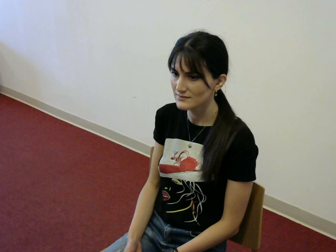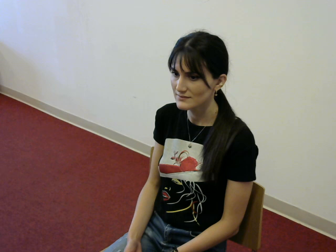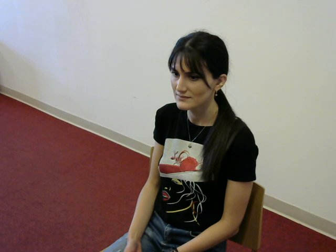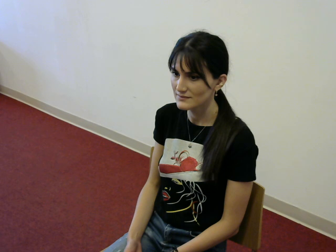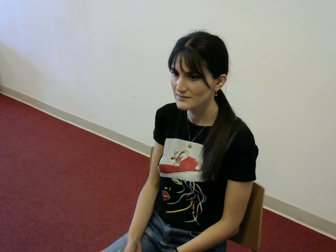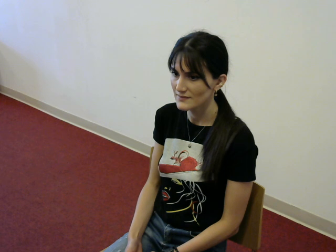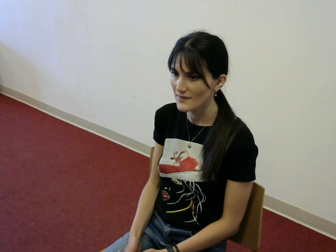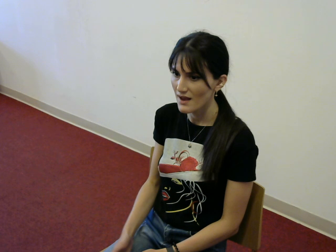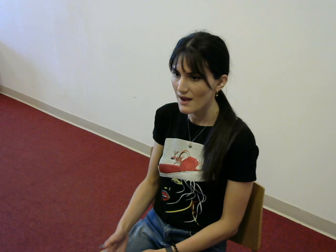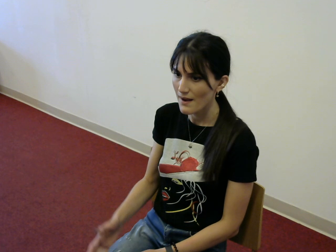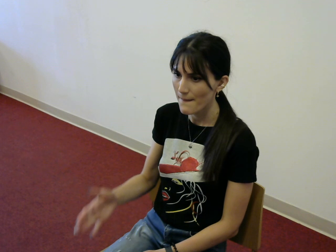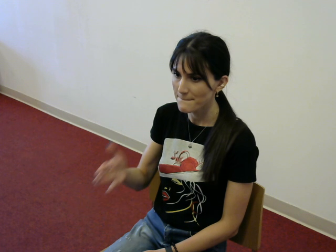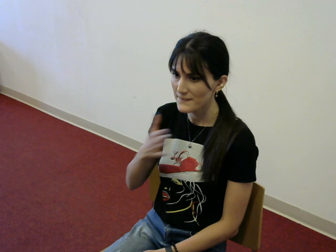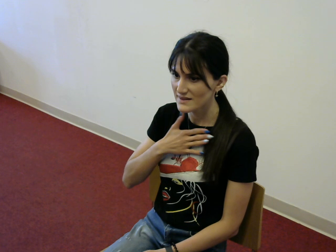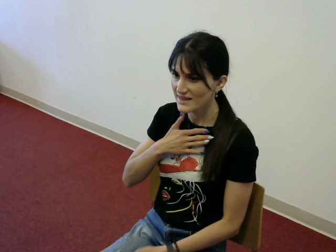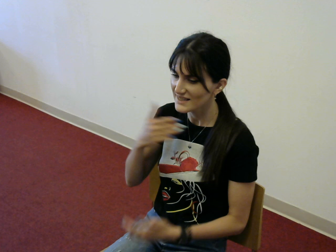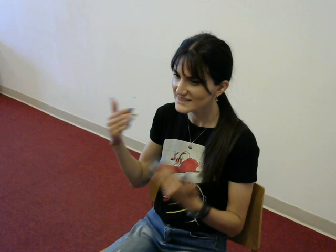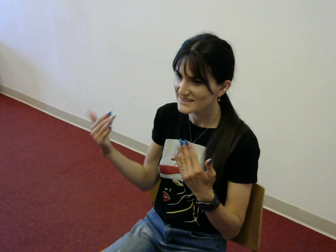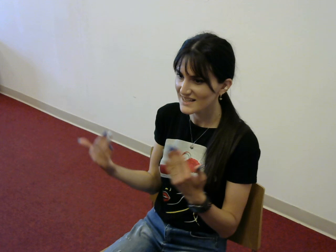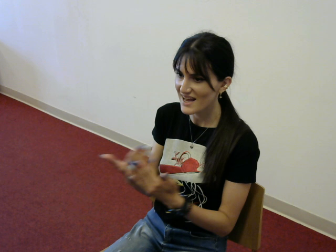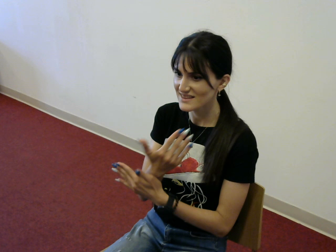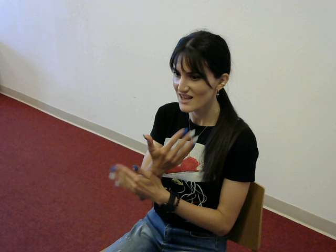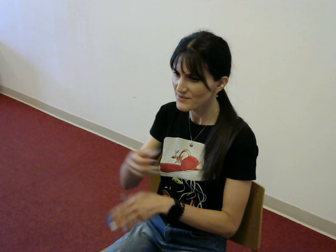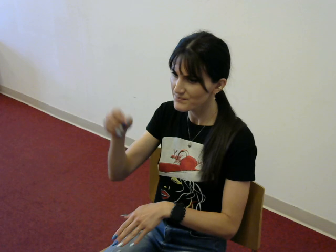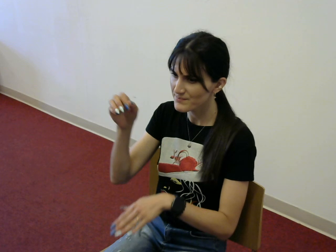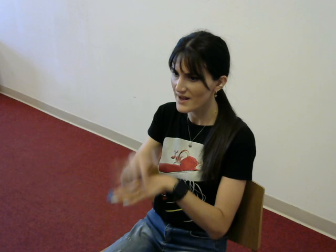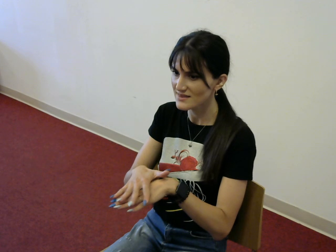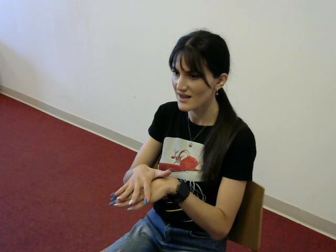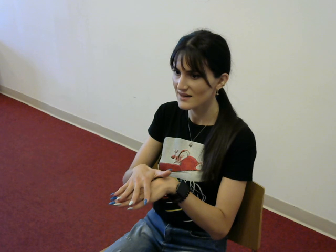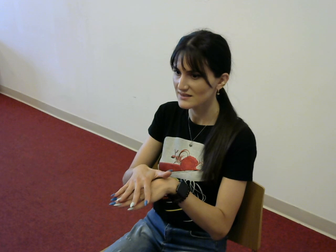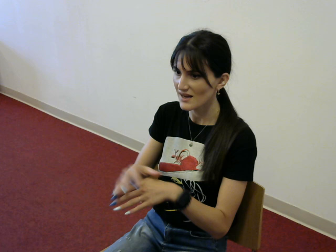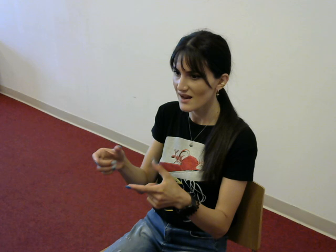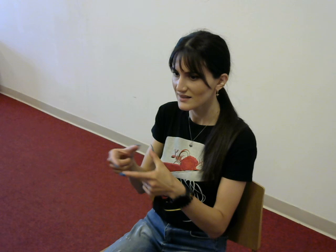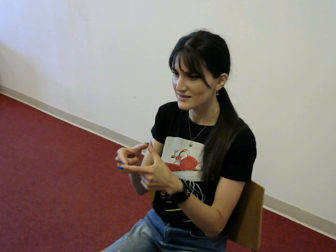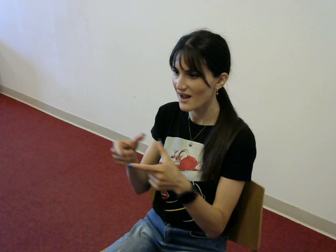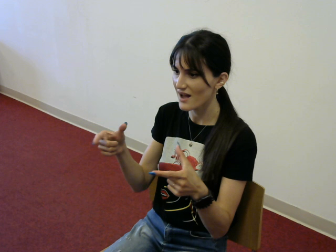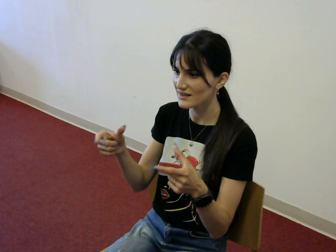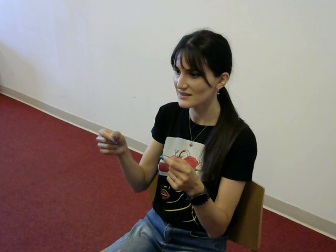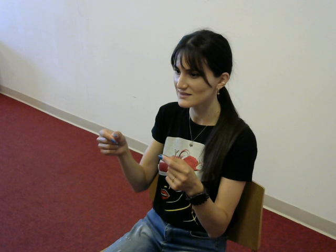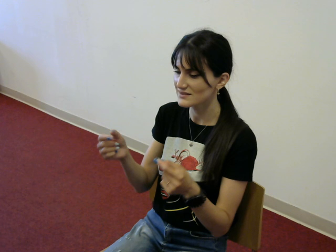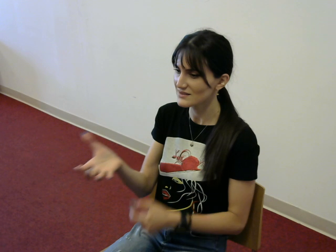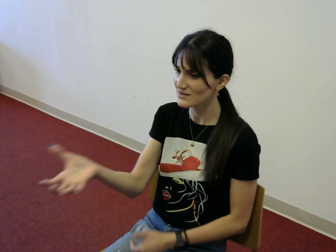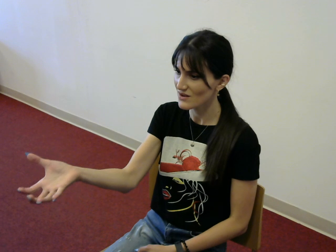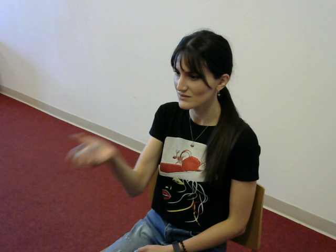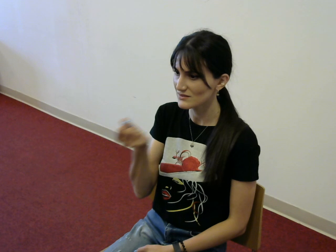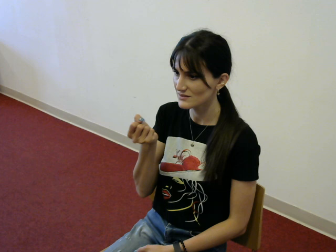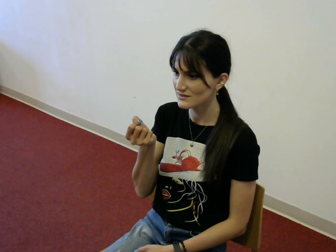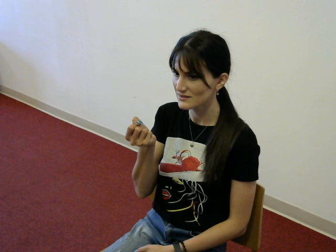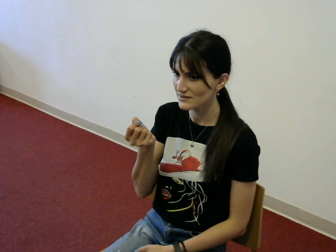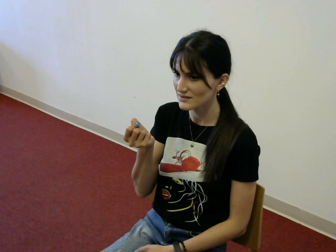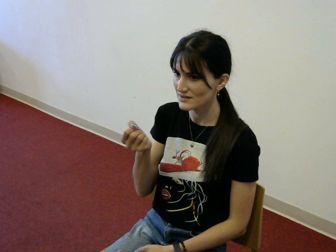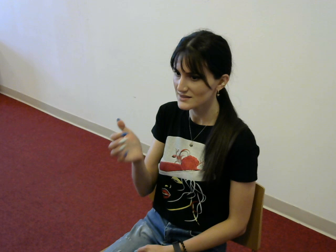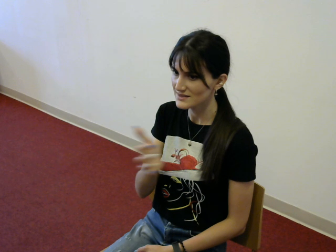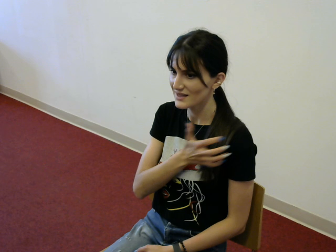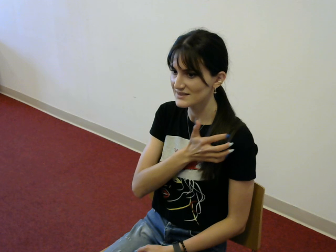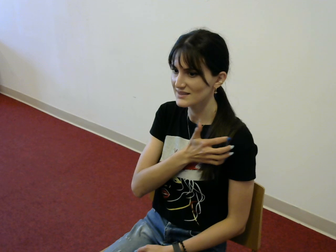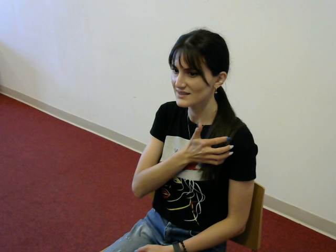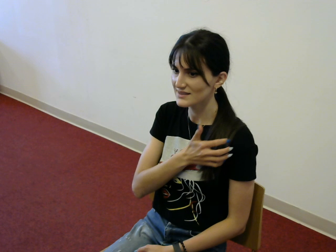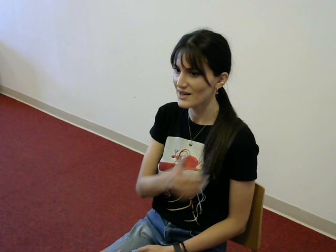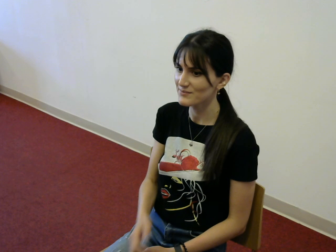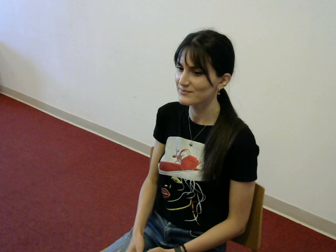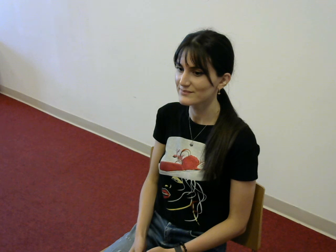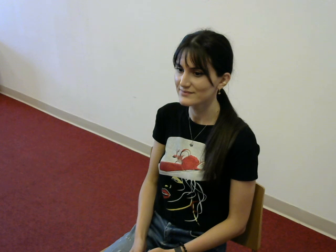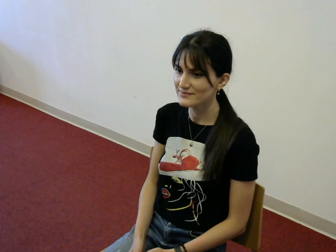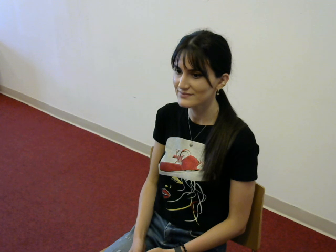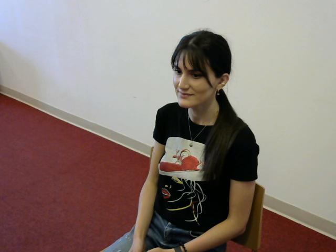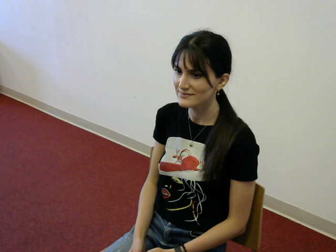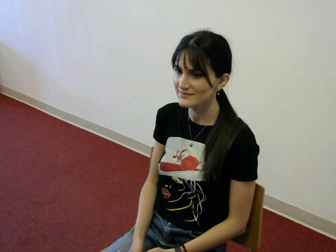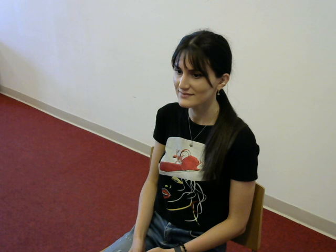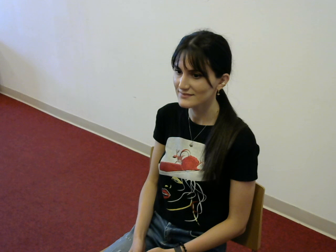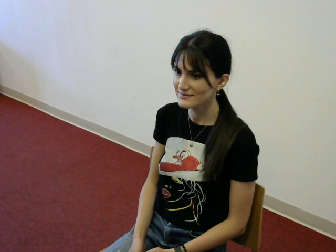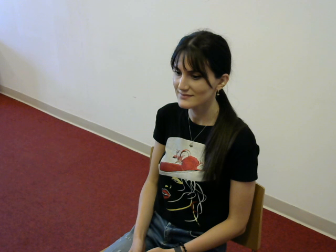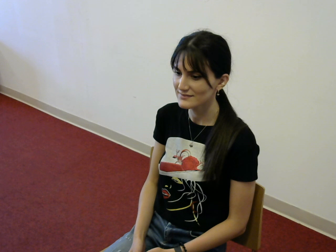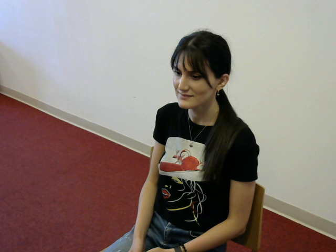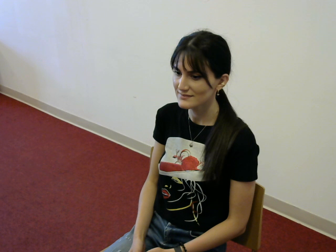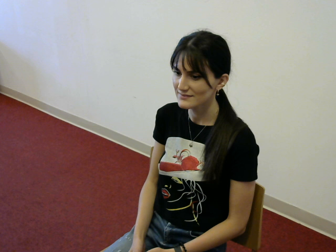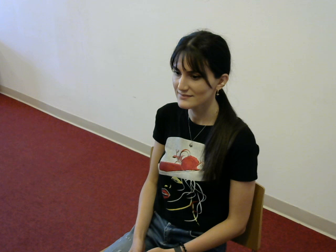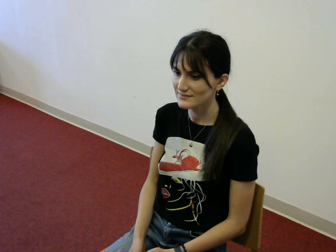Mən yeni bank kartı götürmək istəyirəm